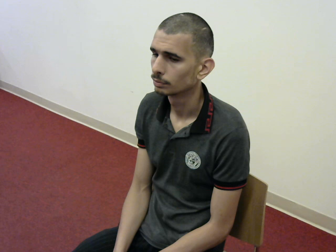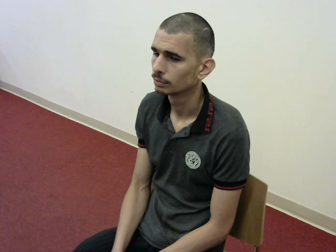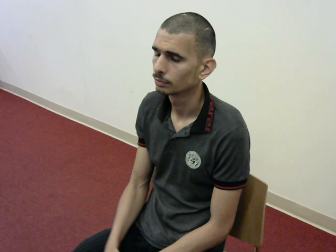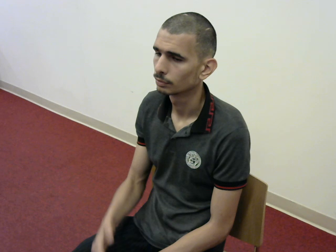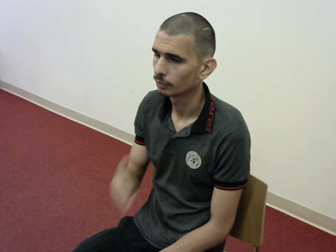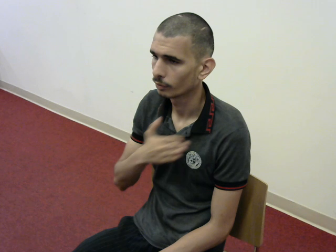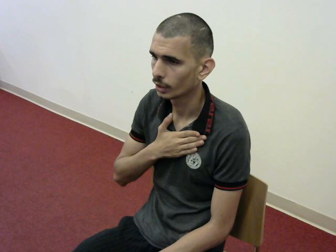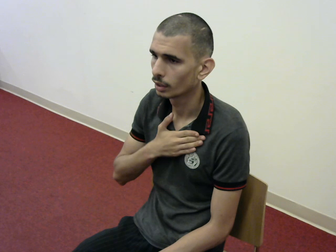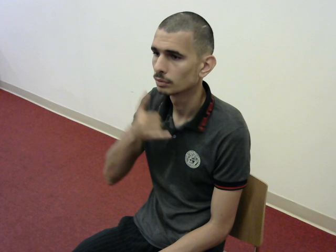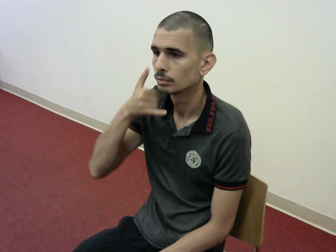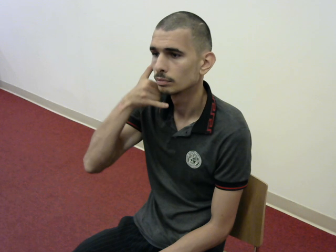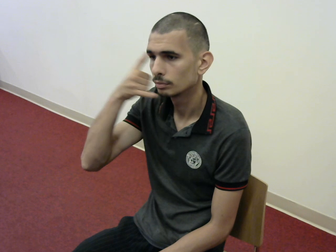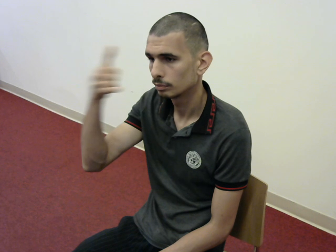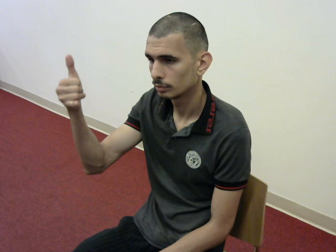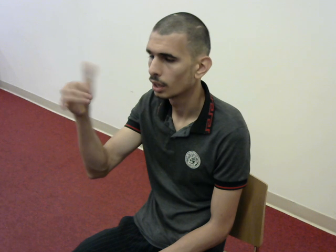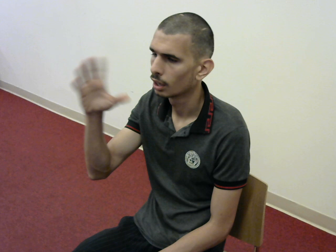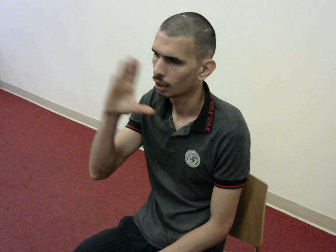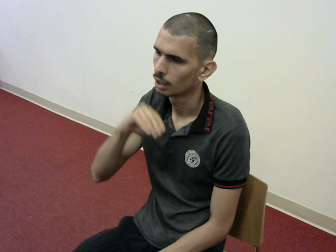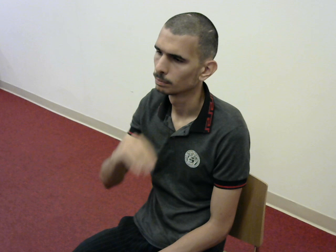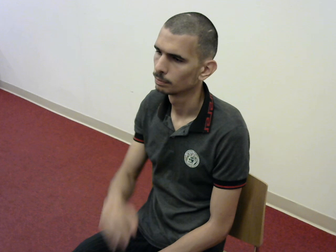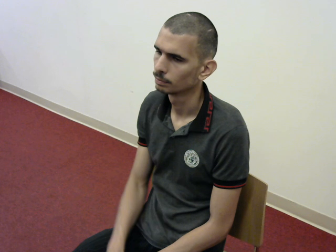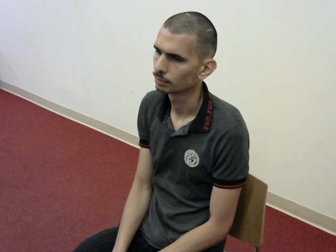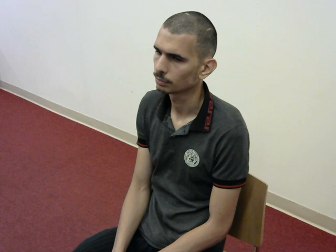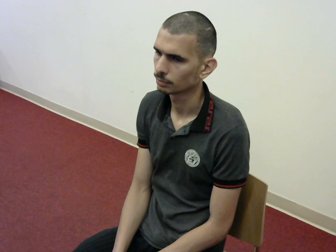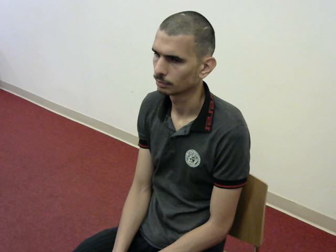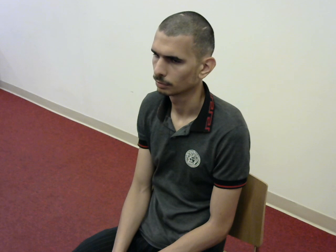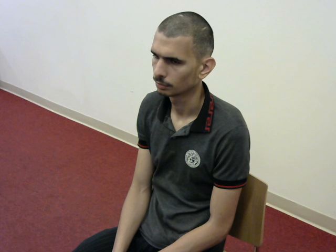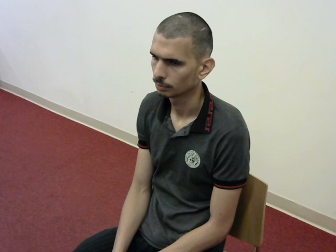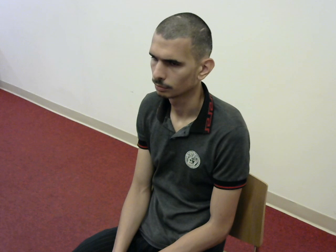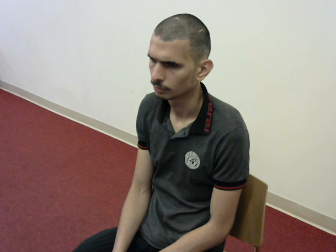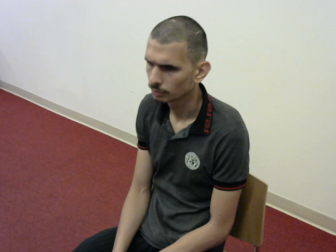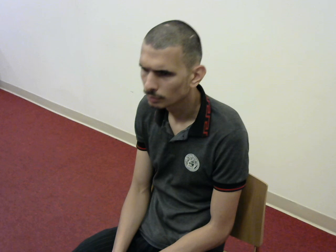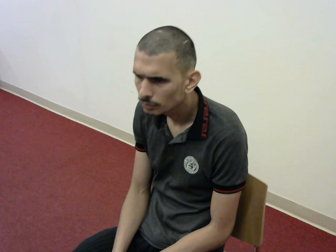Mən zəng edə bilərəmmi?